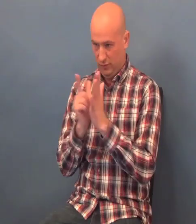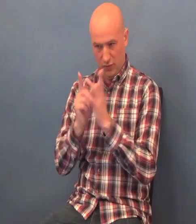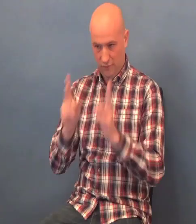Ostatecznie?